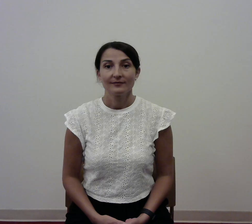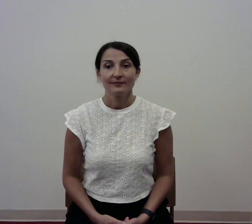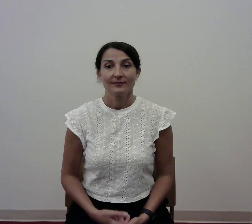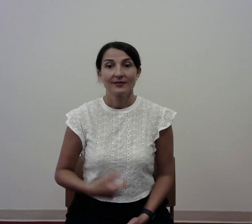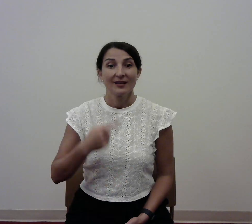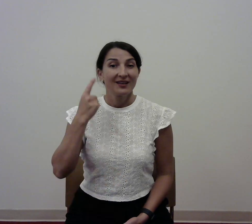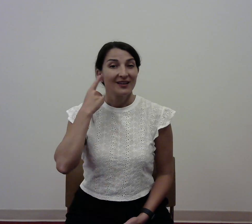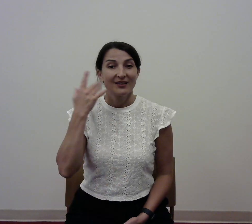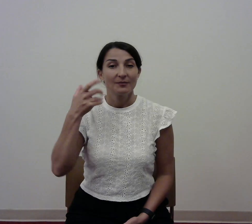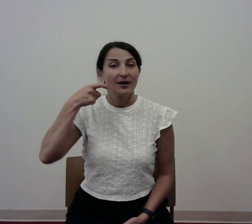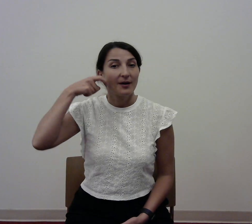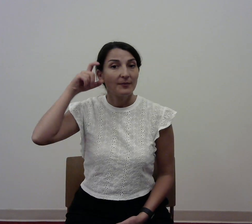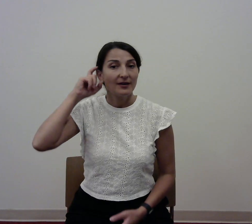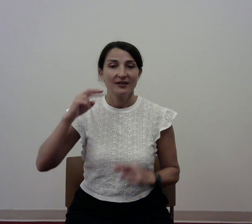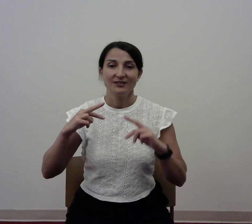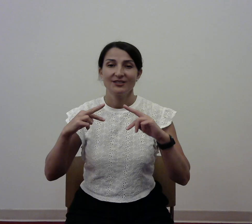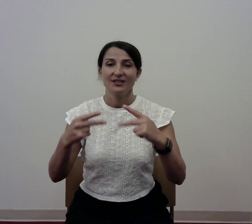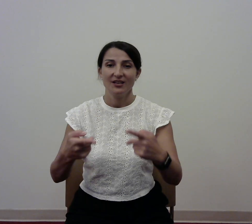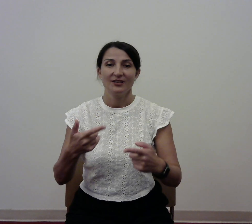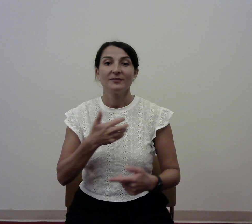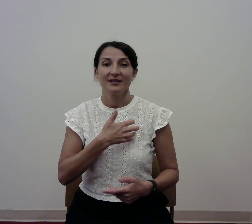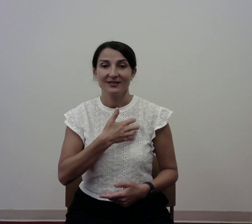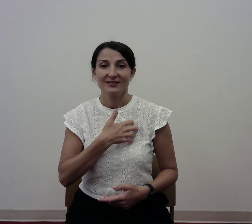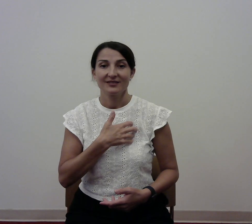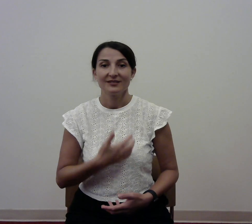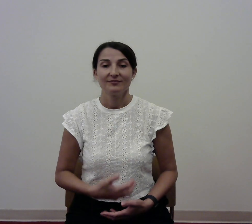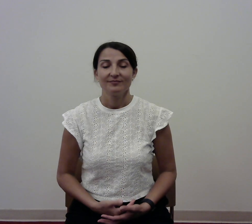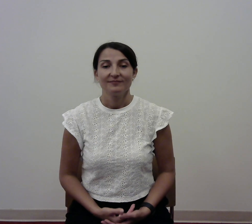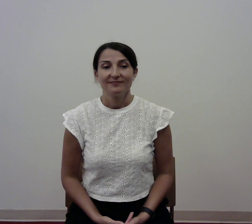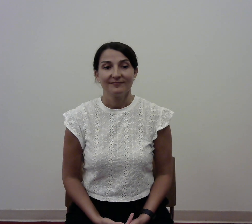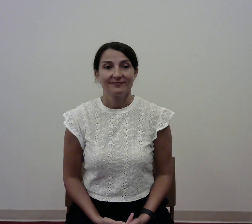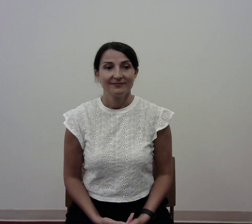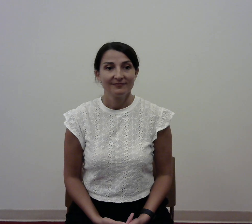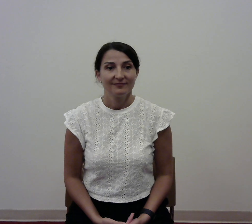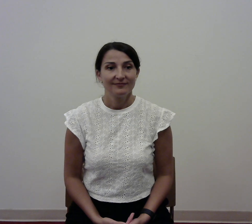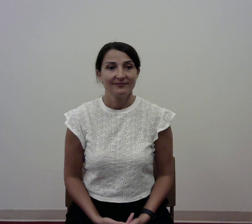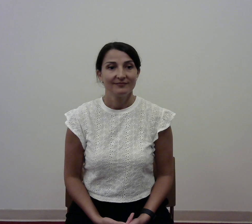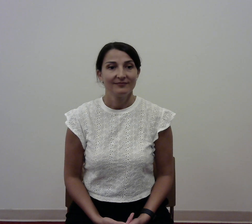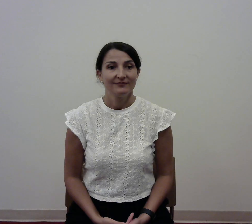Eşitmə aparatını dəyişmək istəyirəm